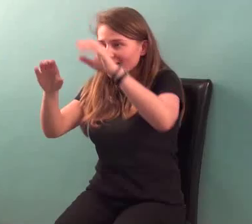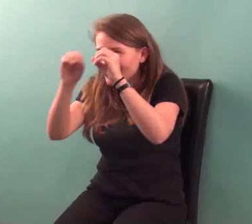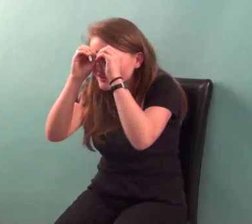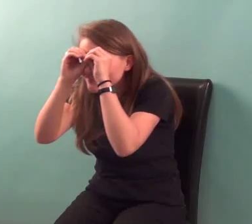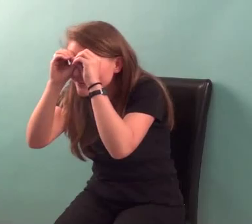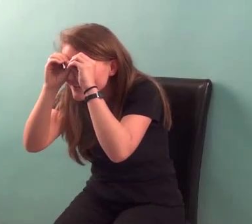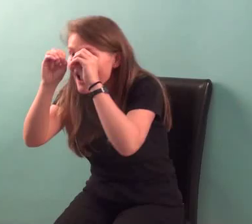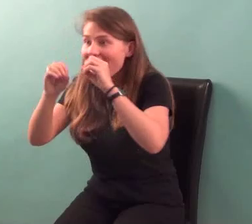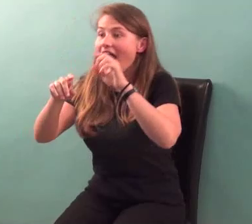Widzi to przez lornetkę.